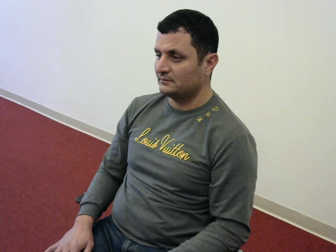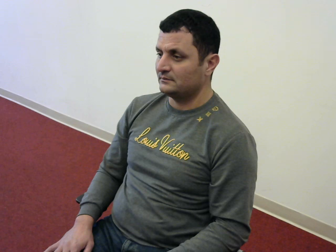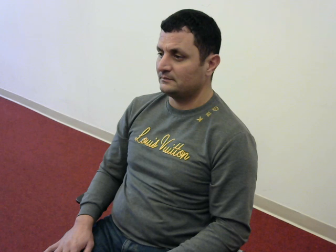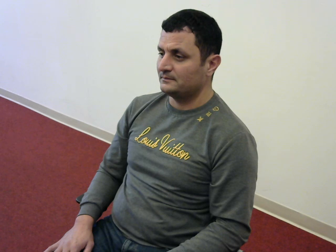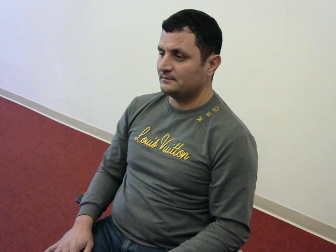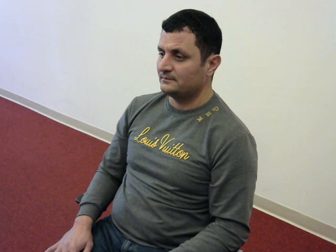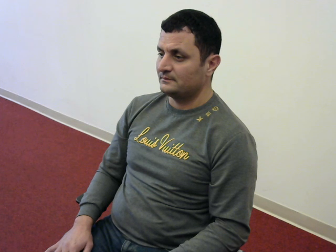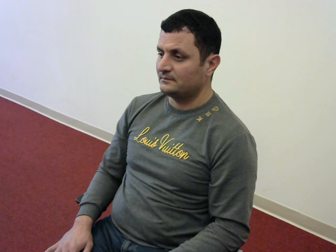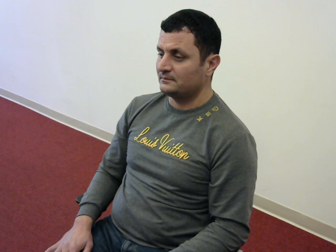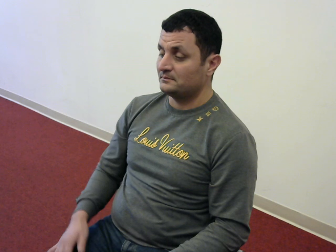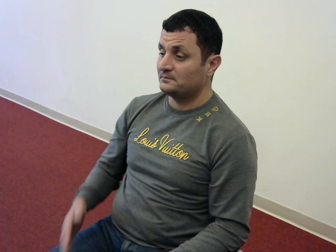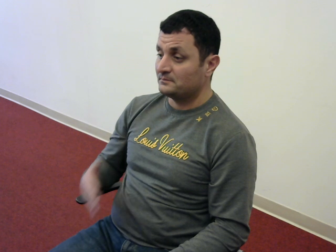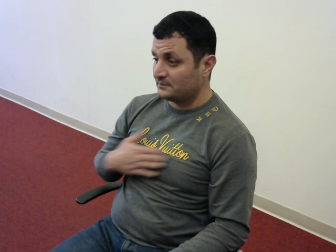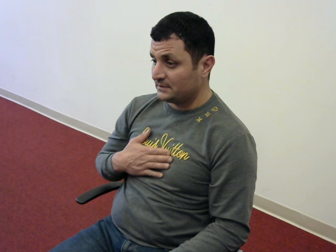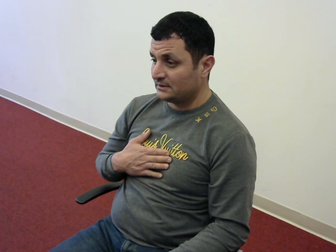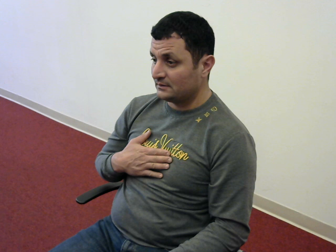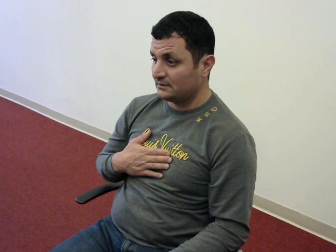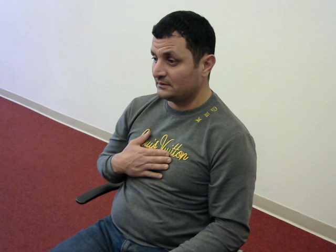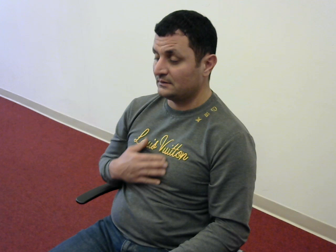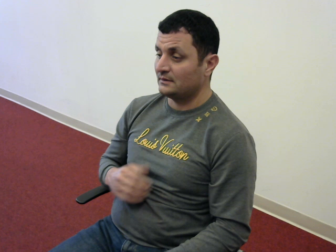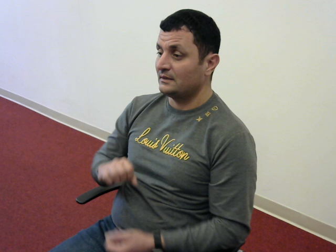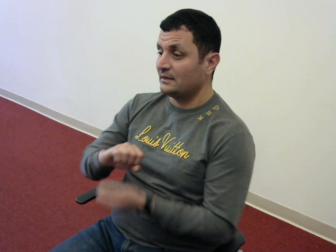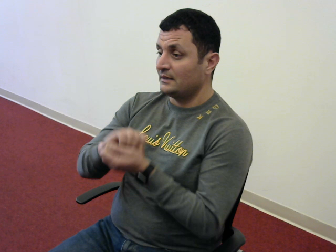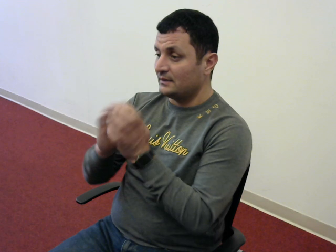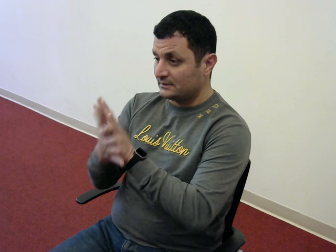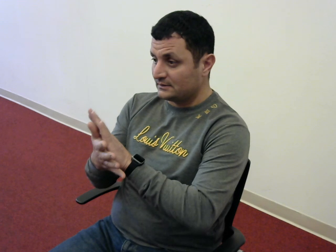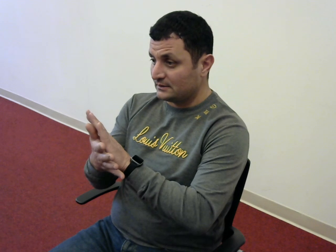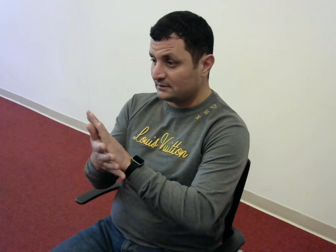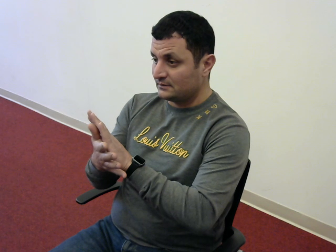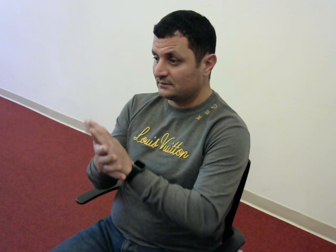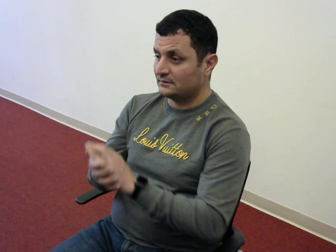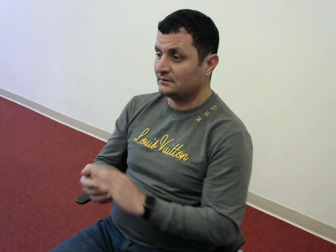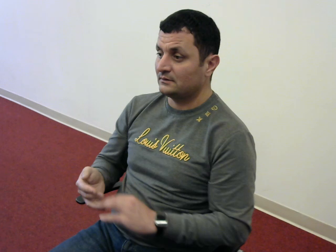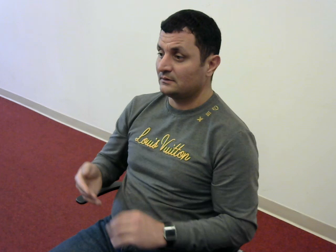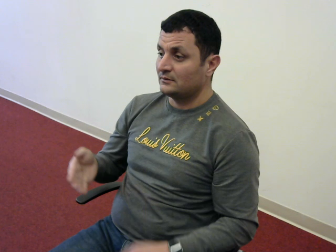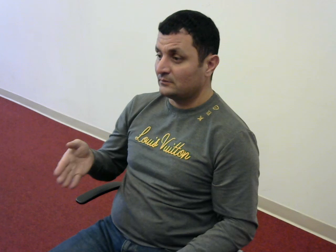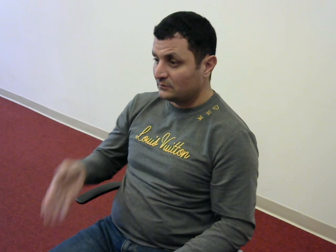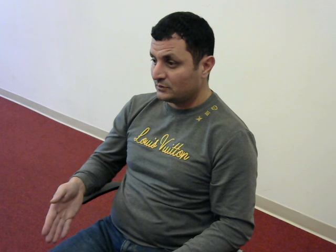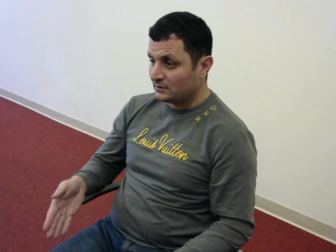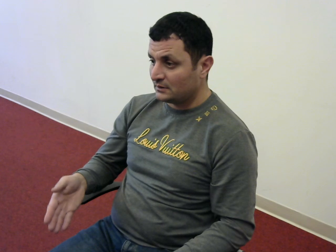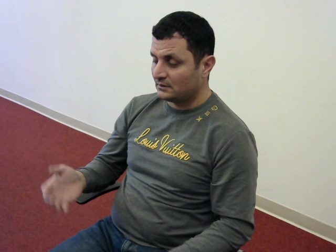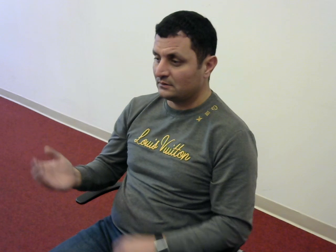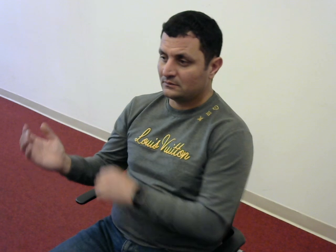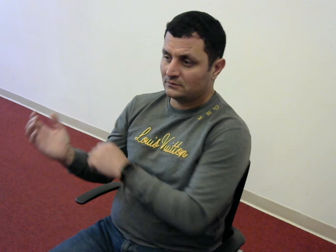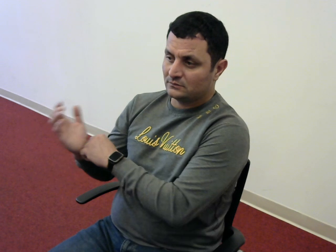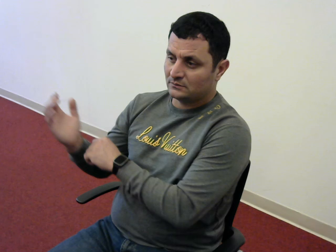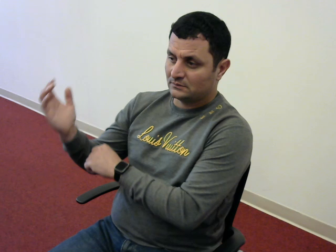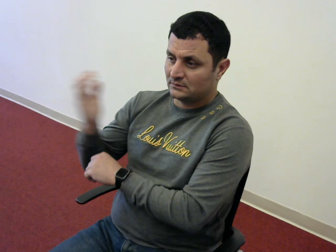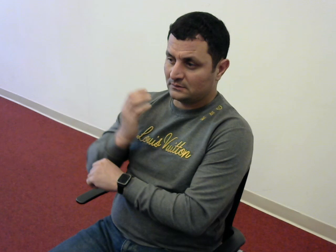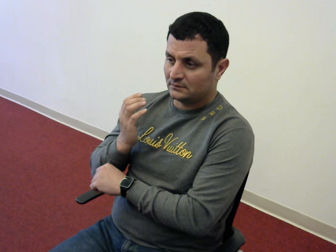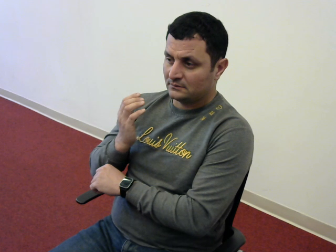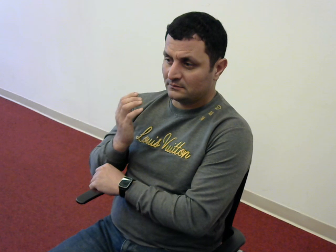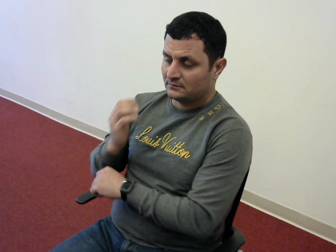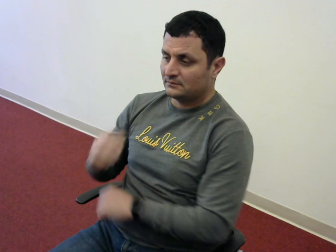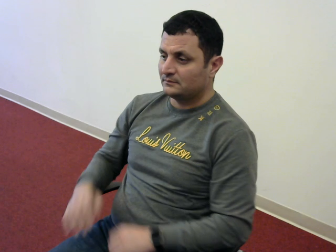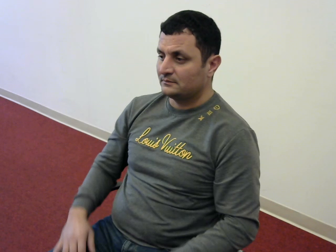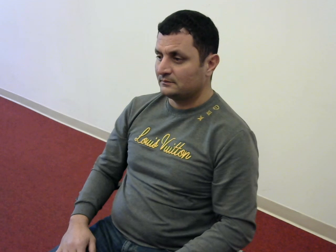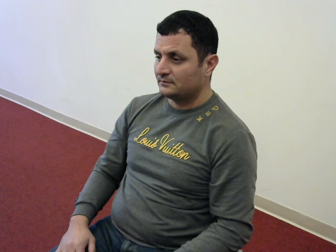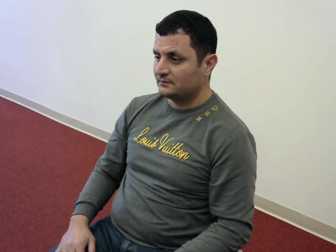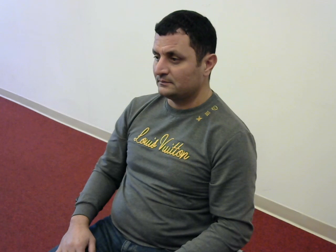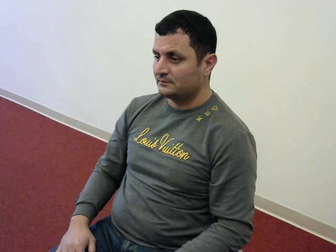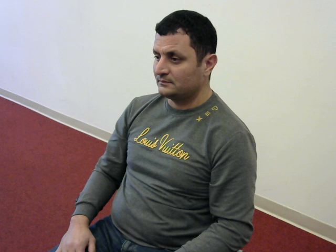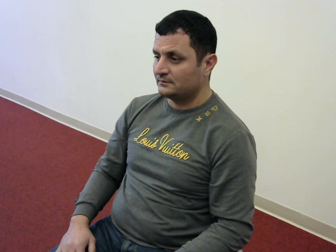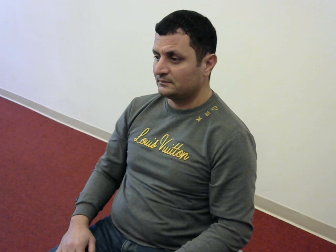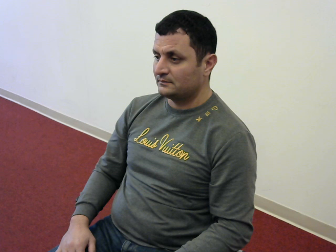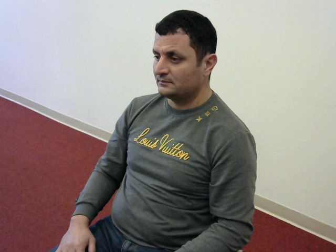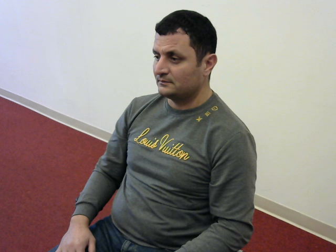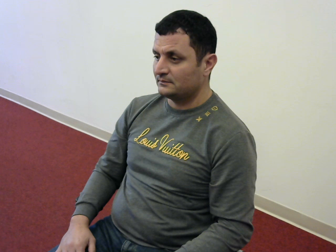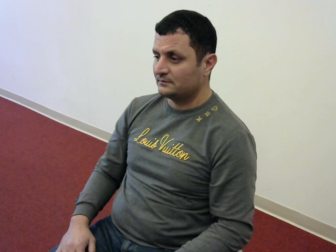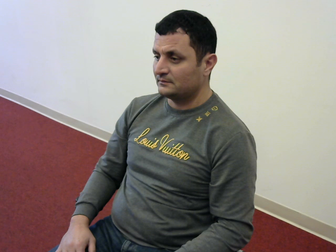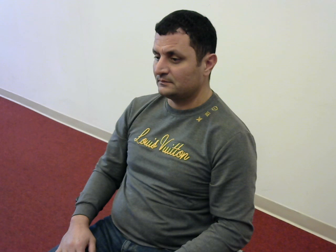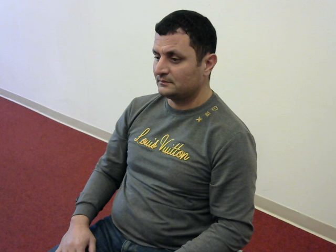Məni ASAN Xidmətdən bura göndəriblər